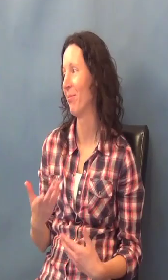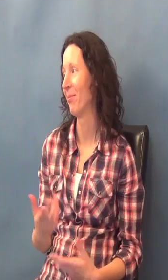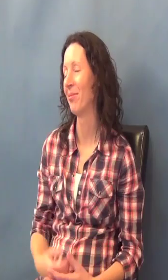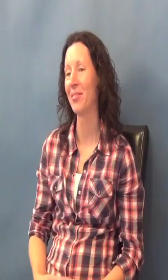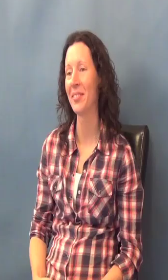Następny.